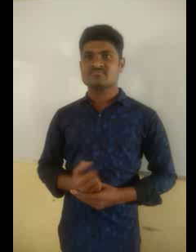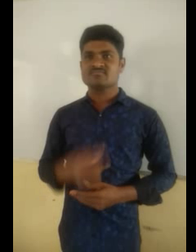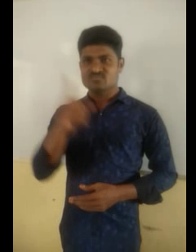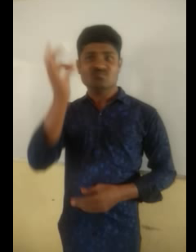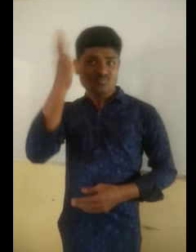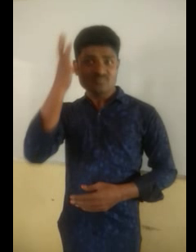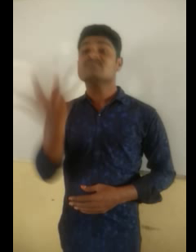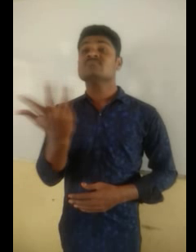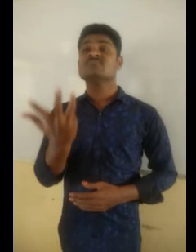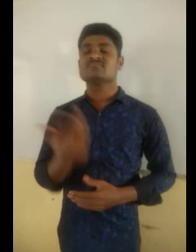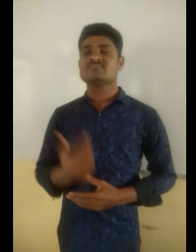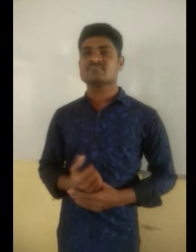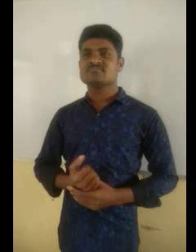why are you angry